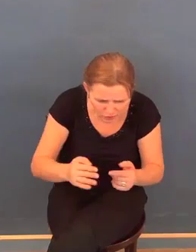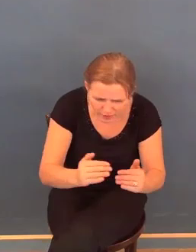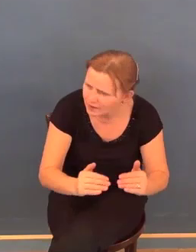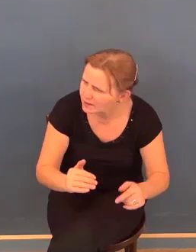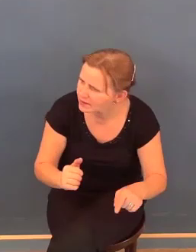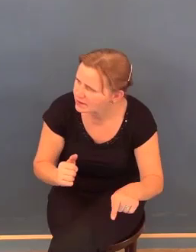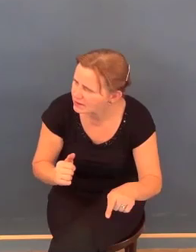Które to góry?